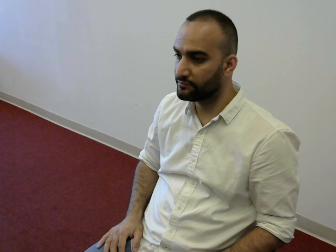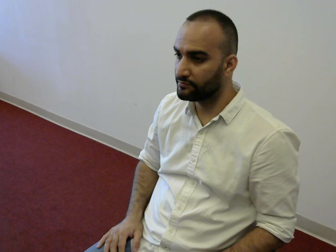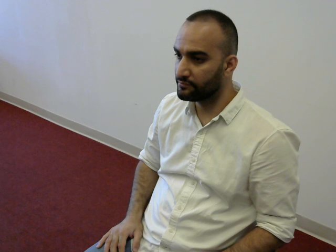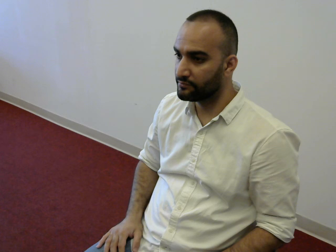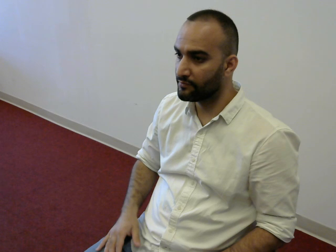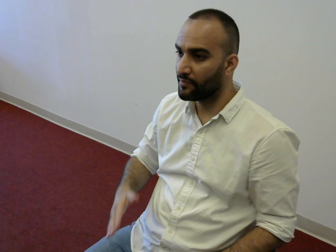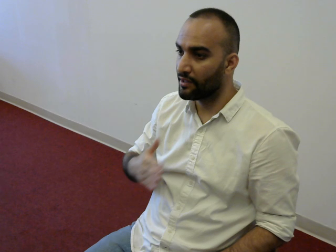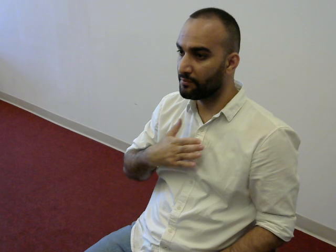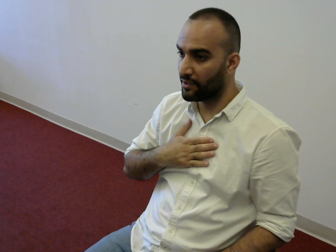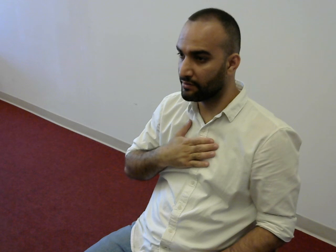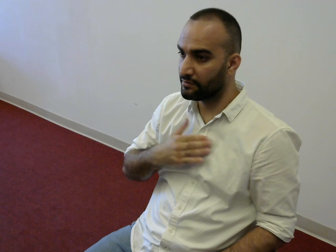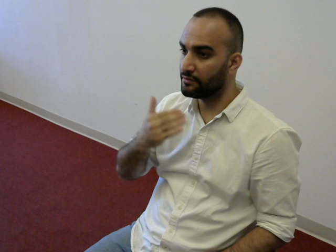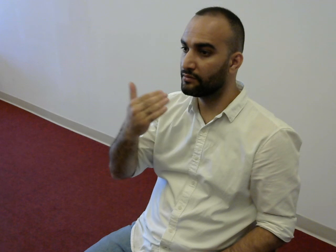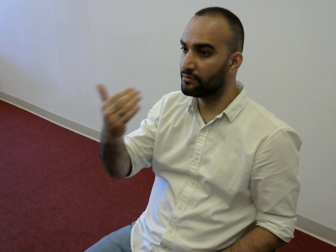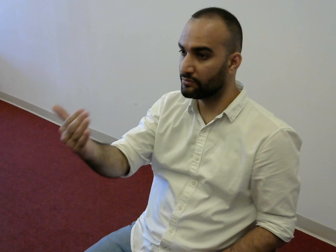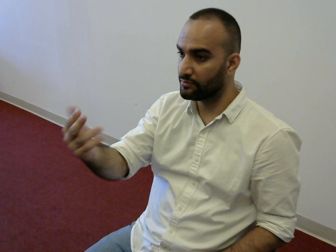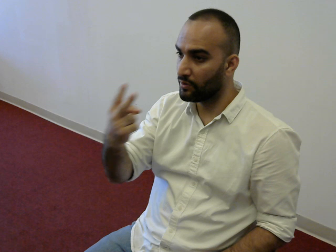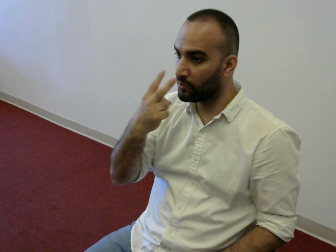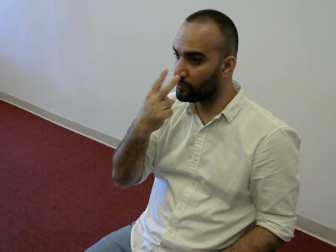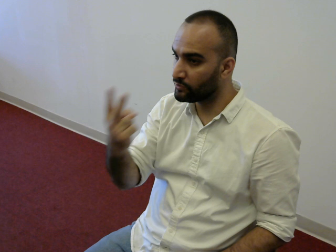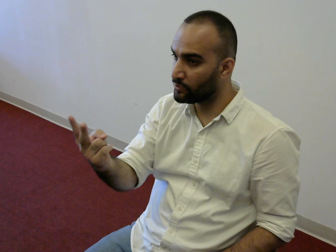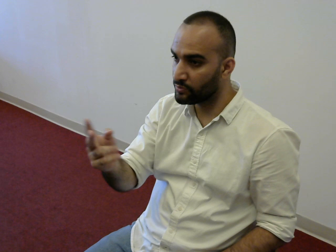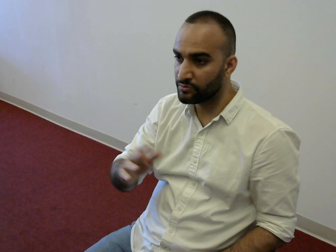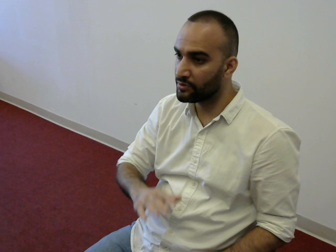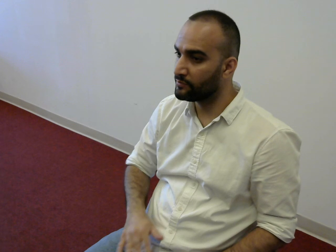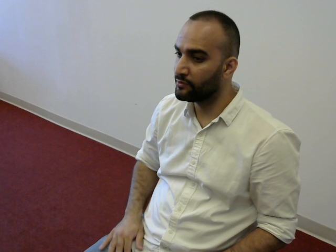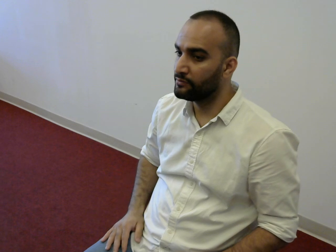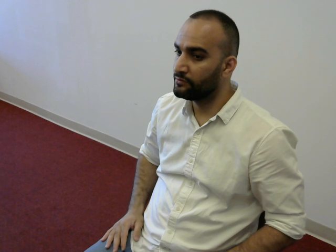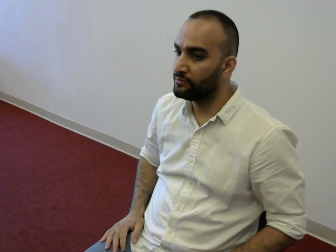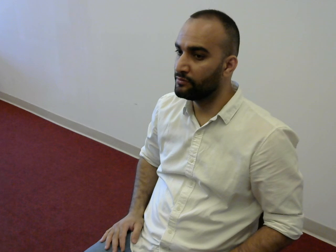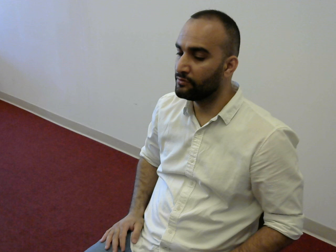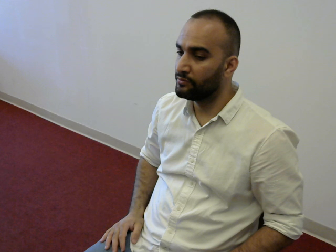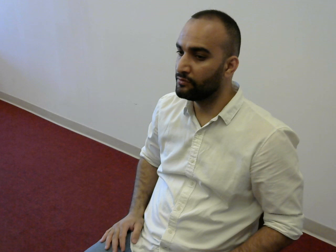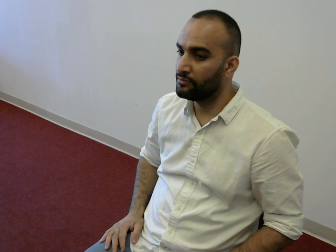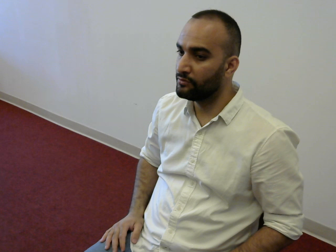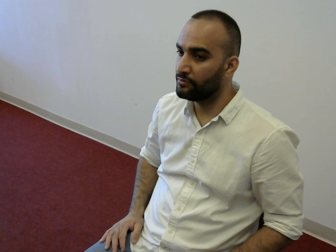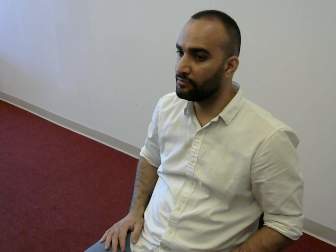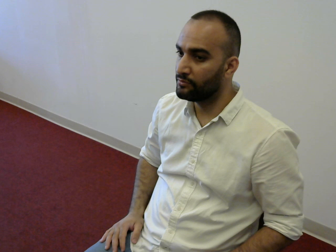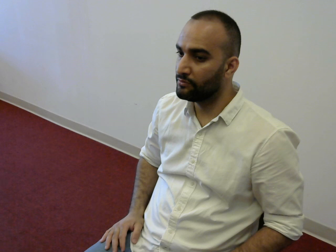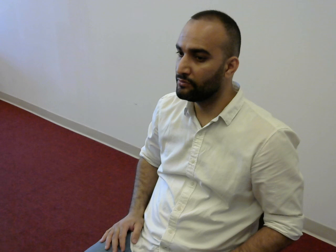Mən sizi görmürəm